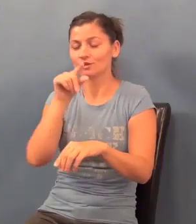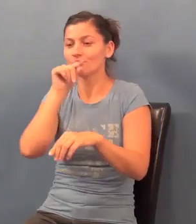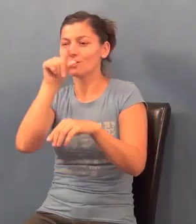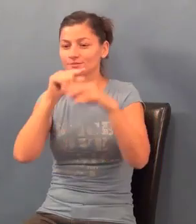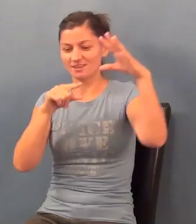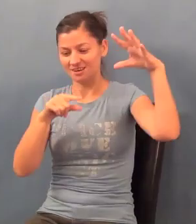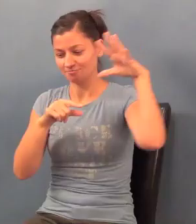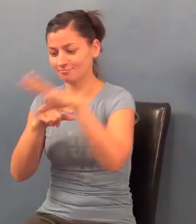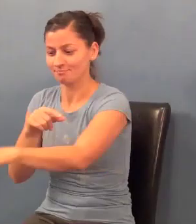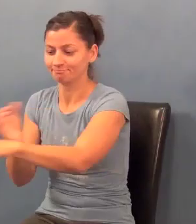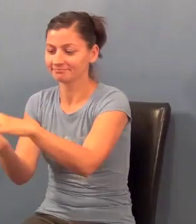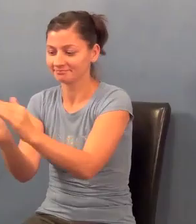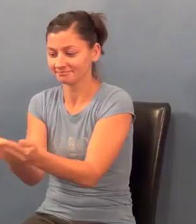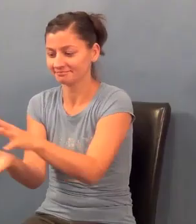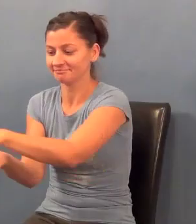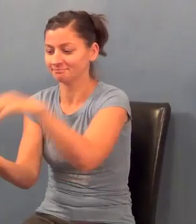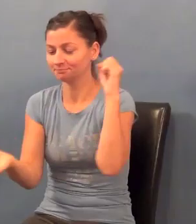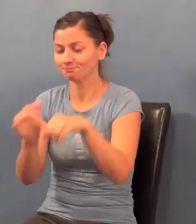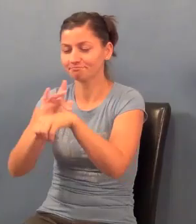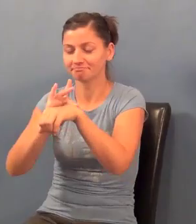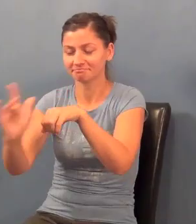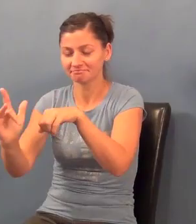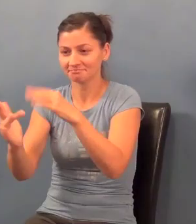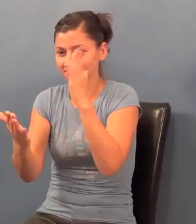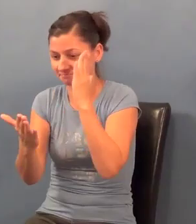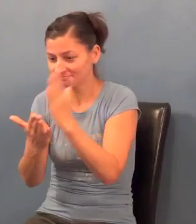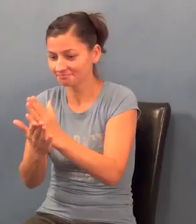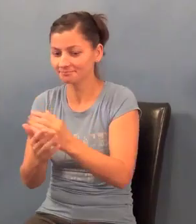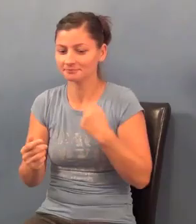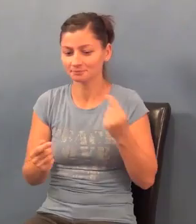Ptak z zegara wyskakuje i zabiera wszystkie jabłka z misy.